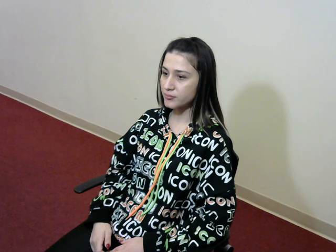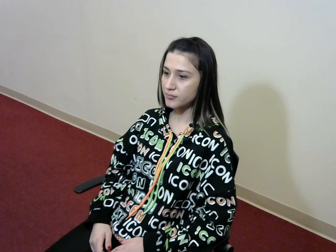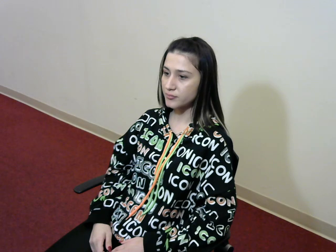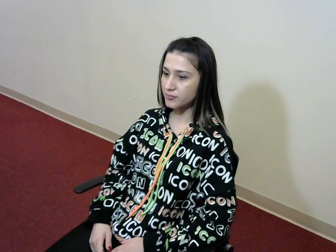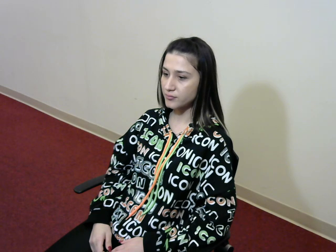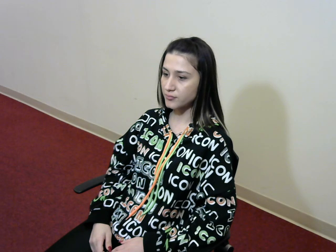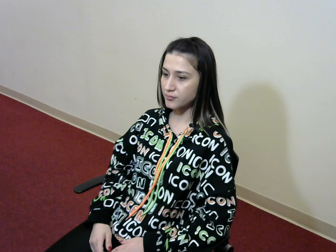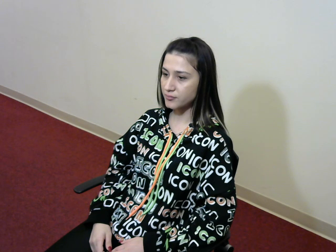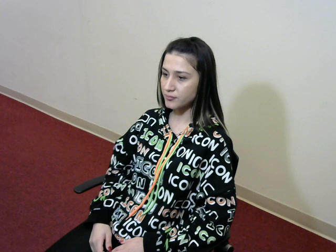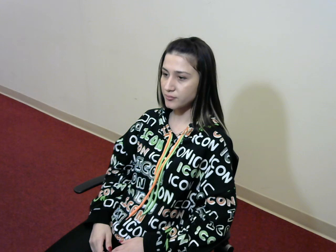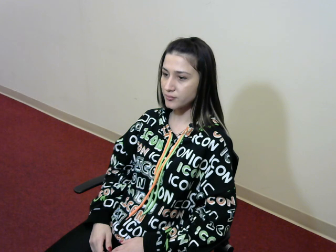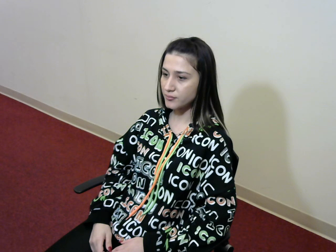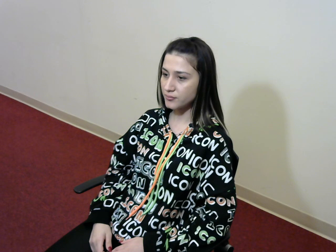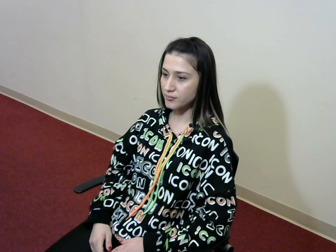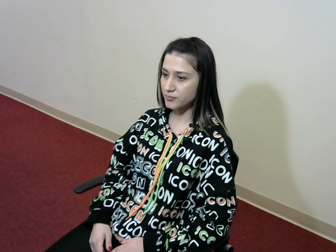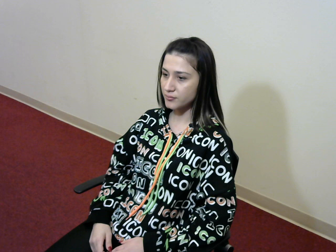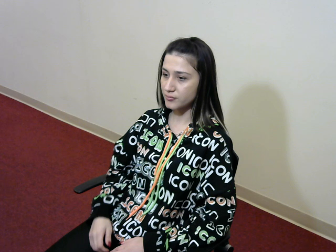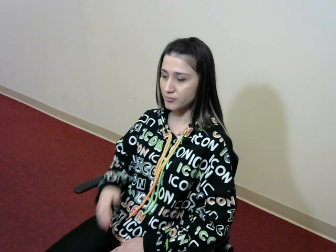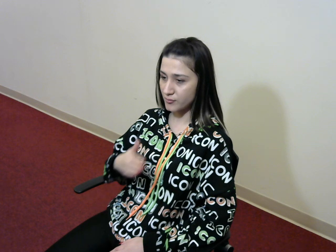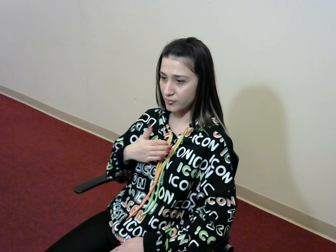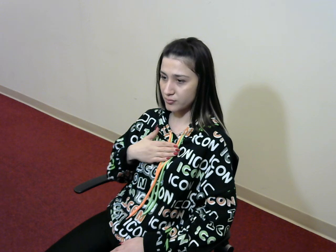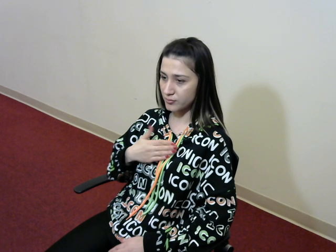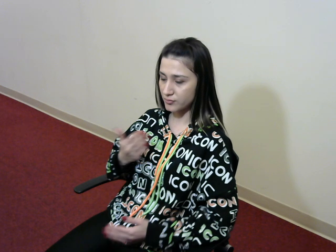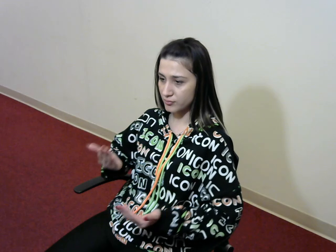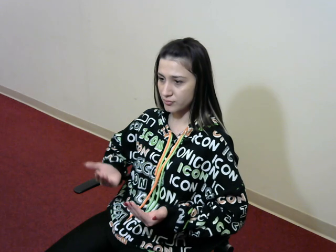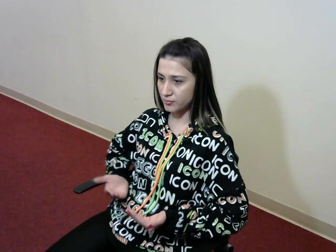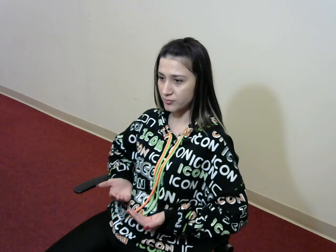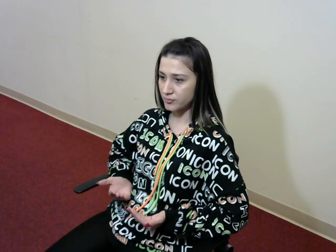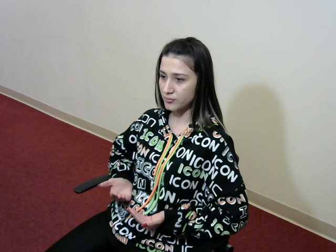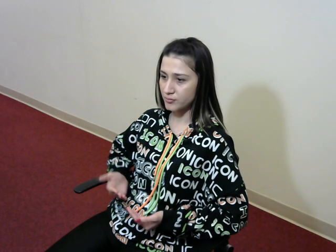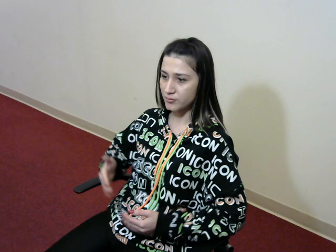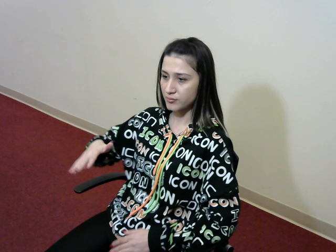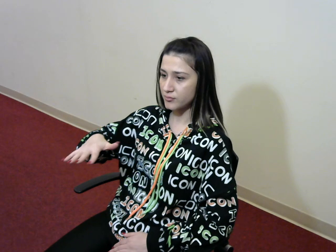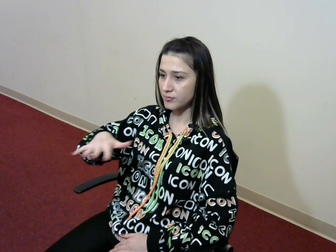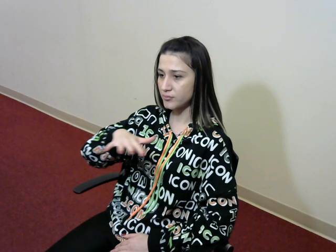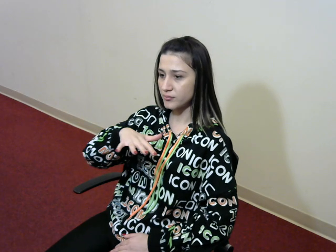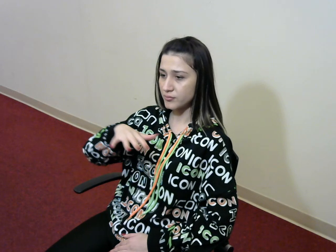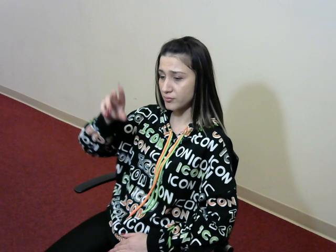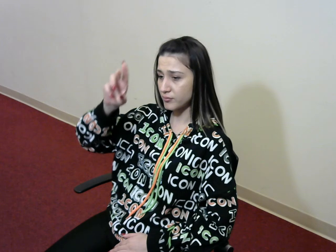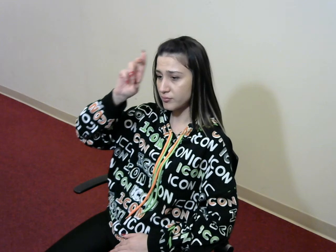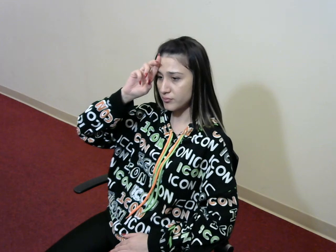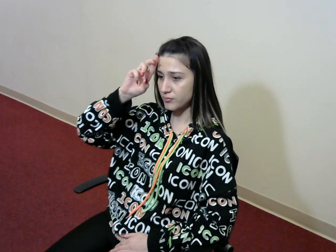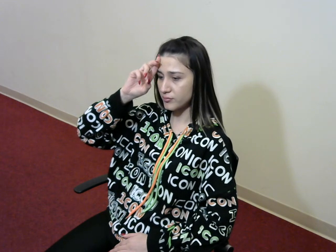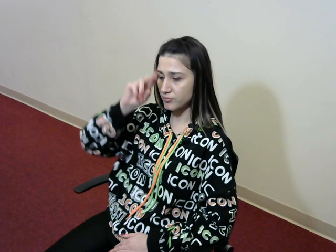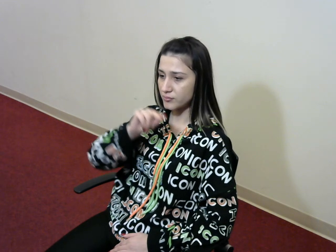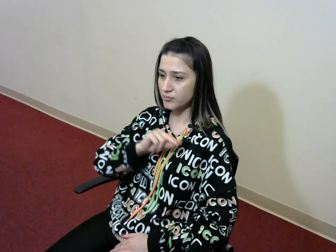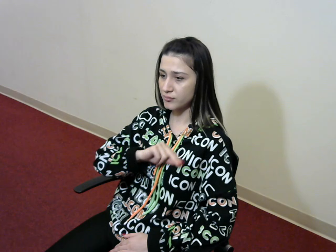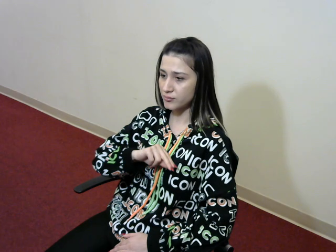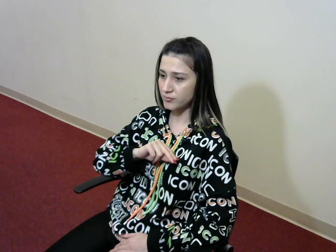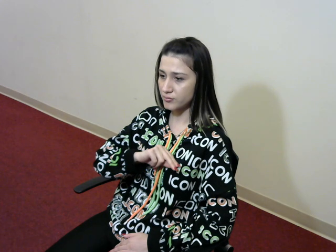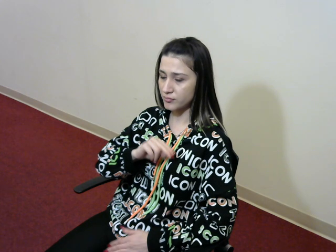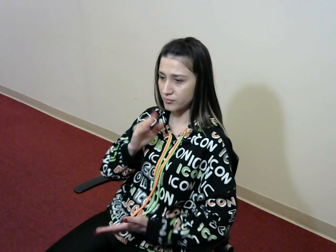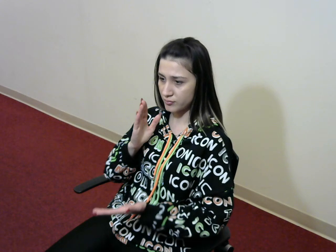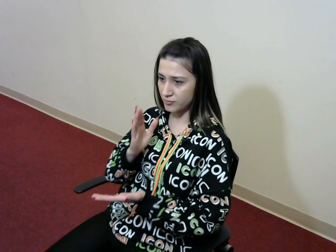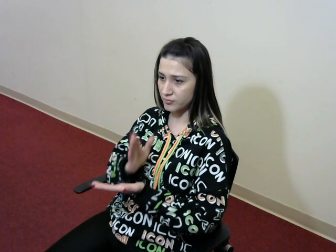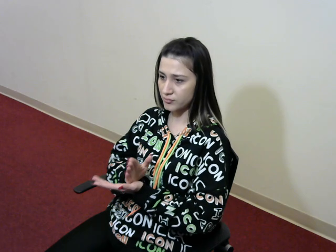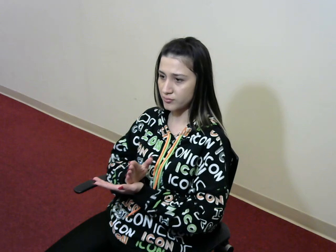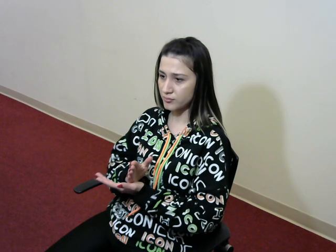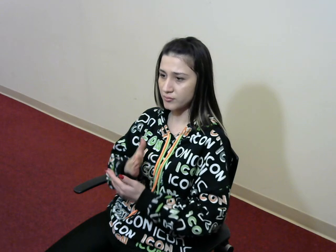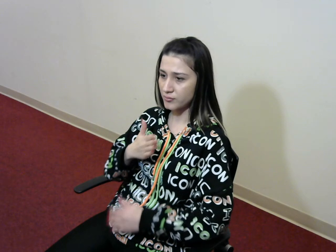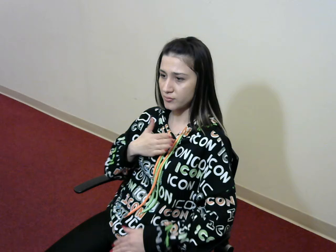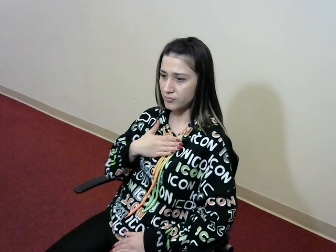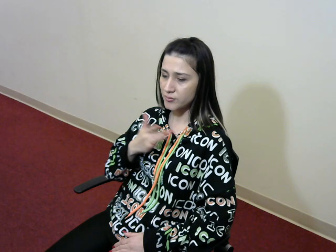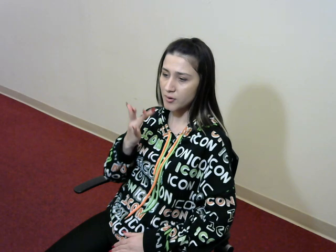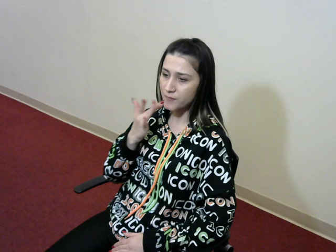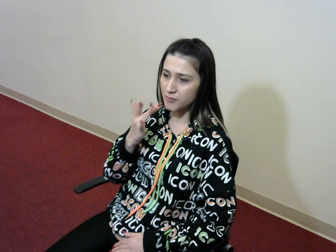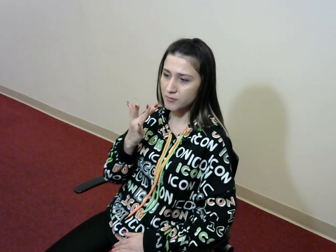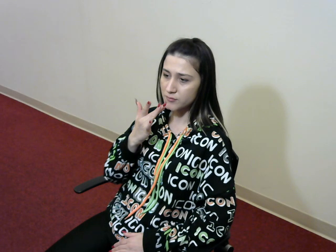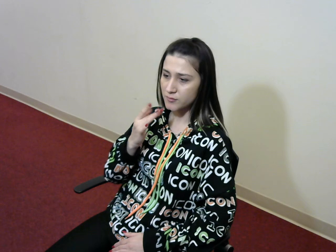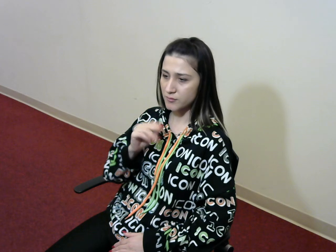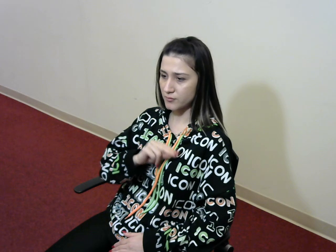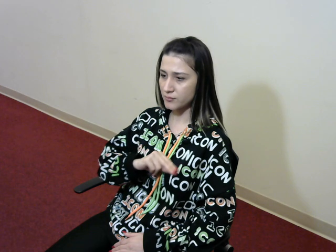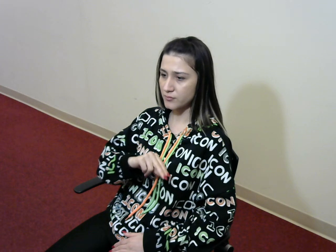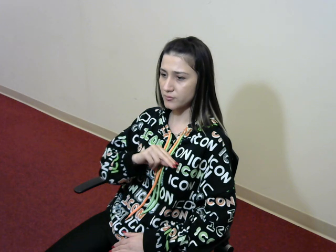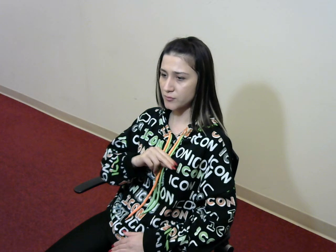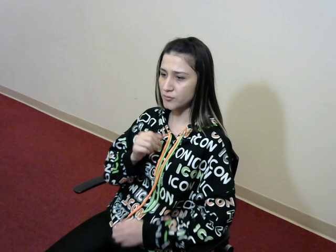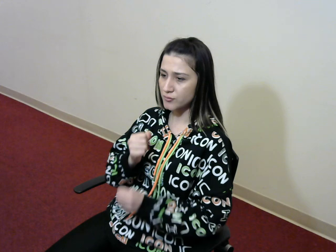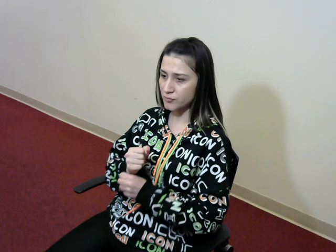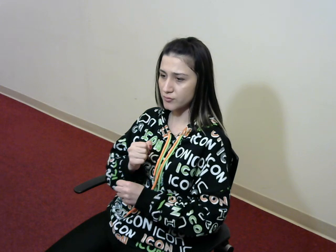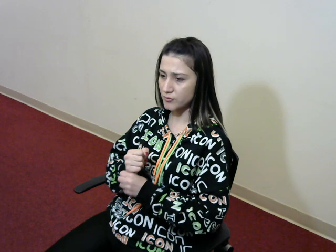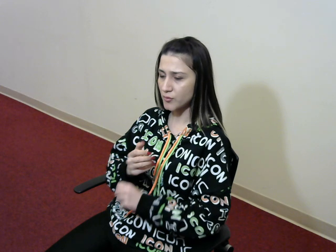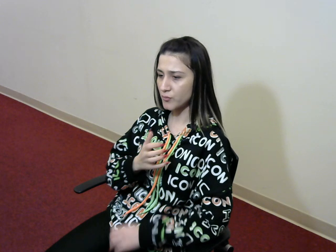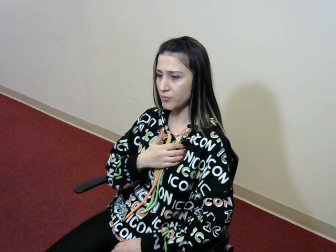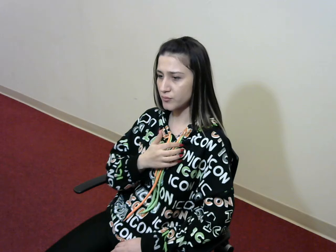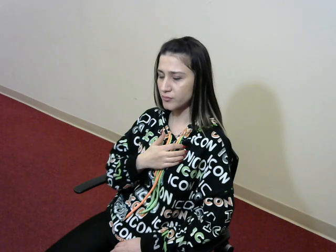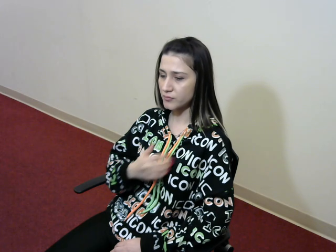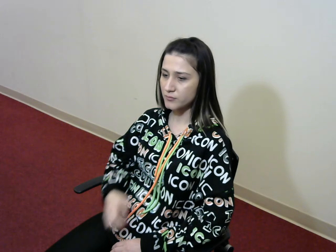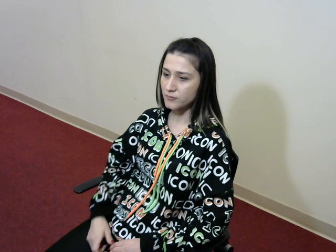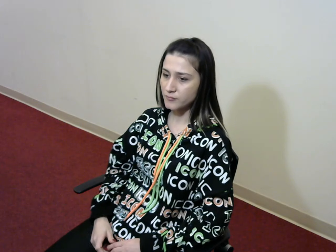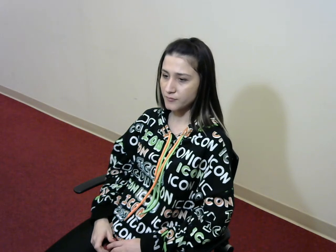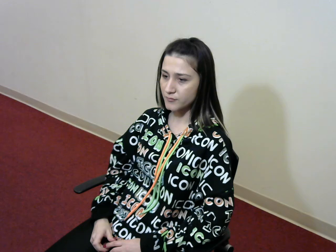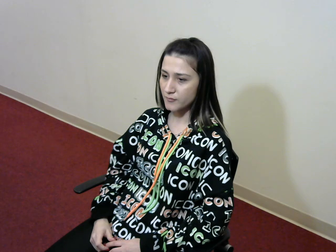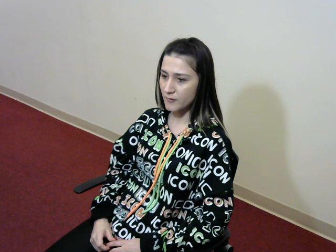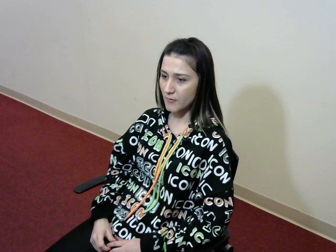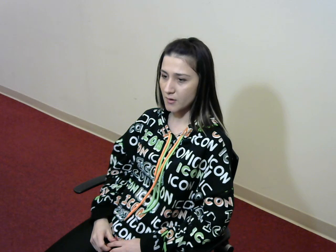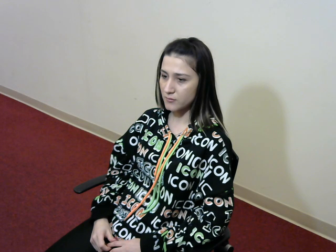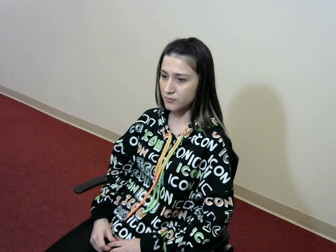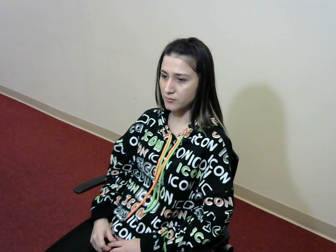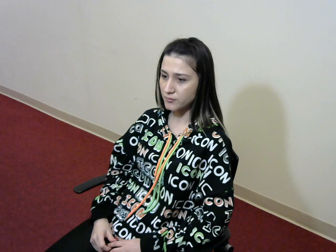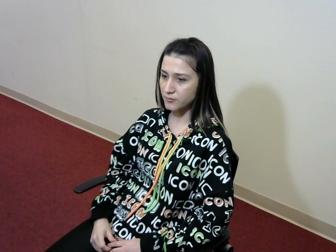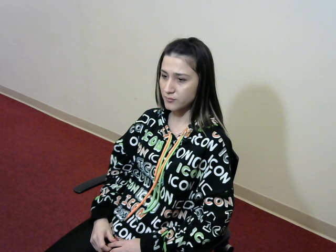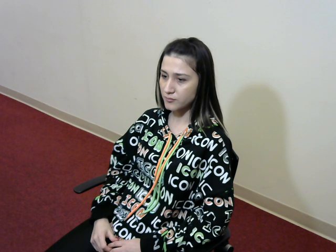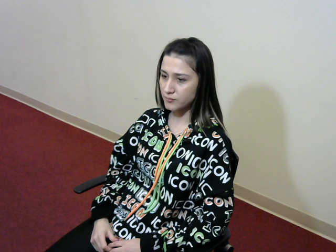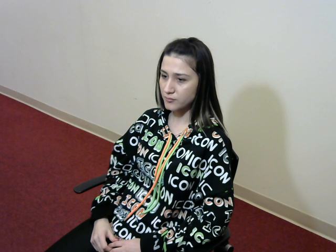Mənim yaşadığım ərazidə dövlət işi var, mən həmin işdə işləmək istəyirəm